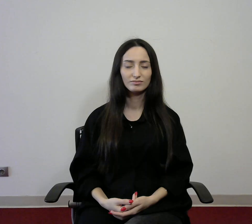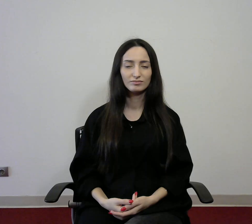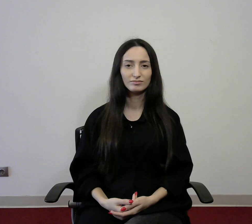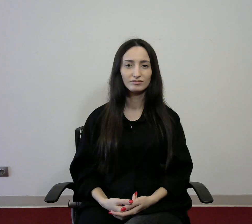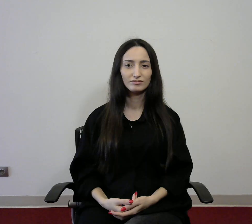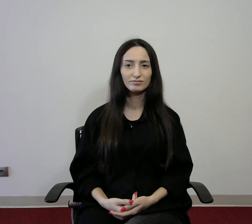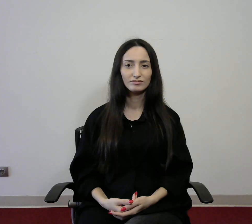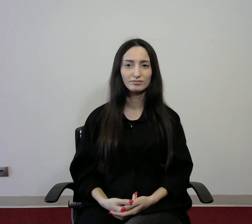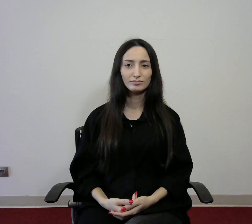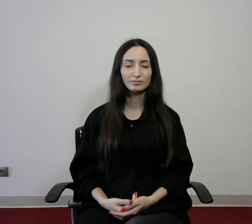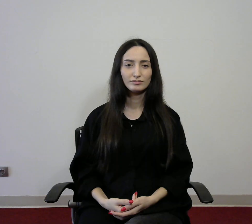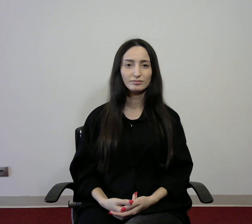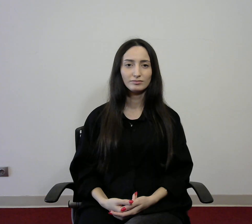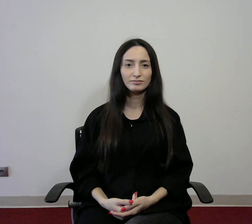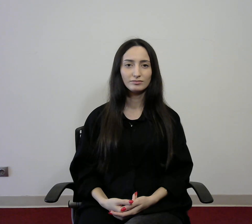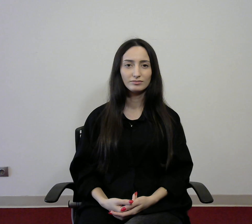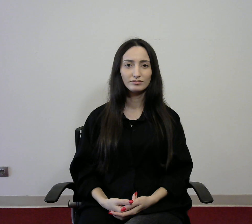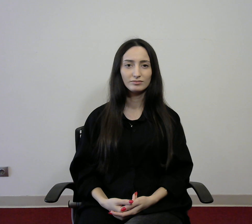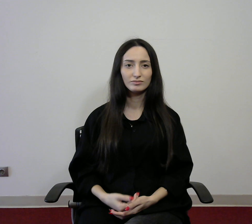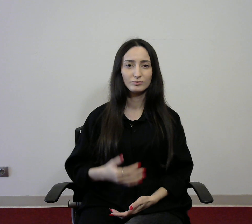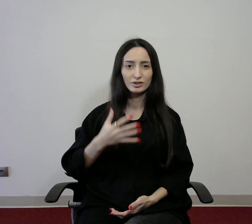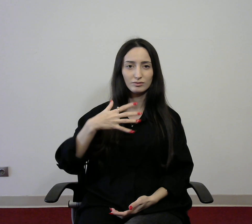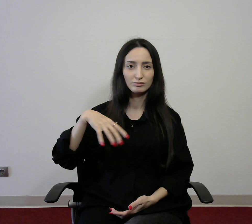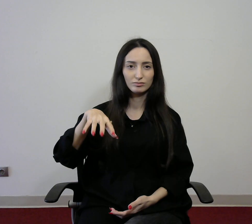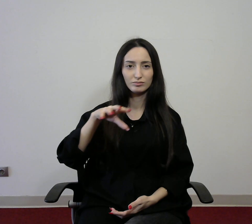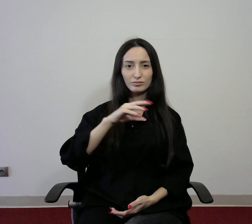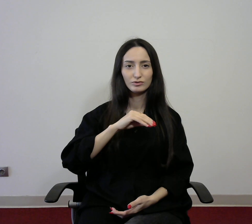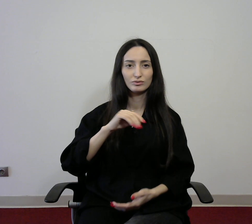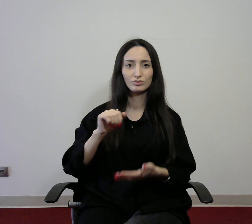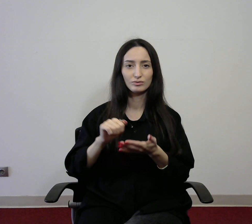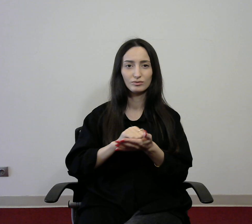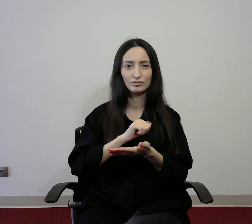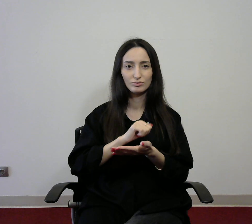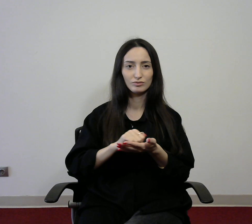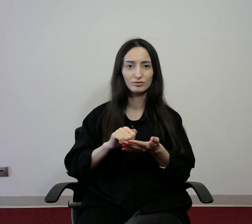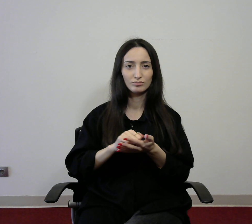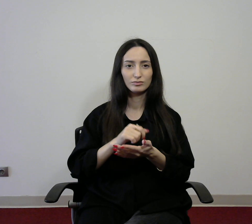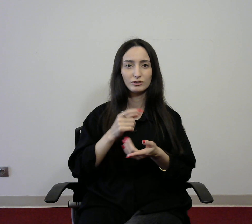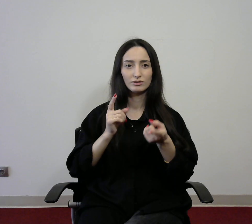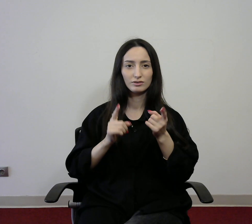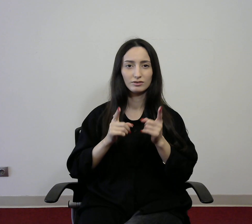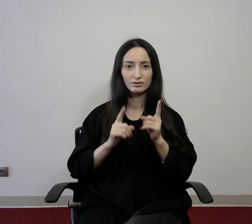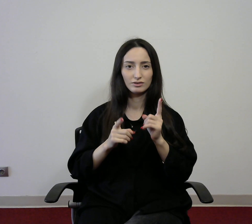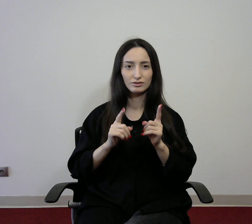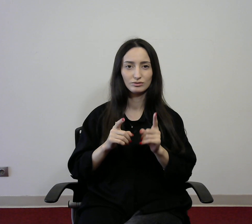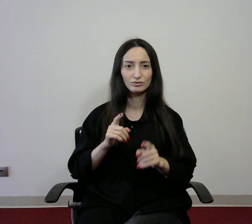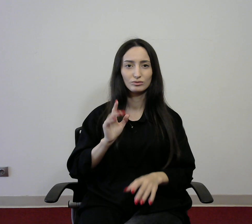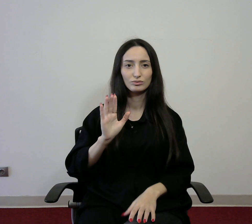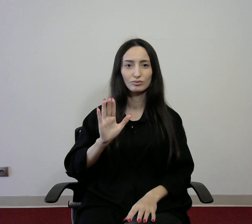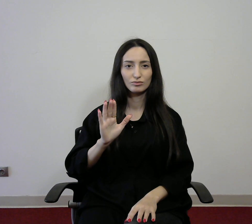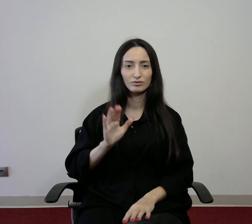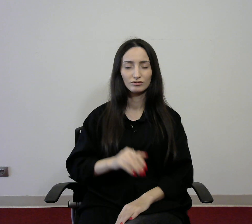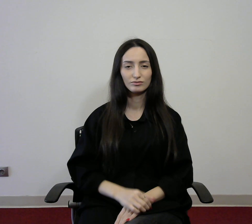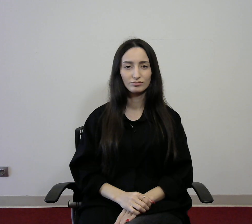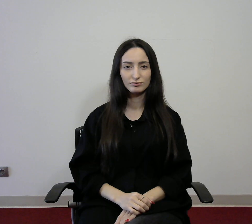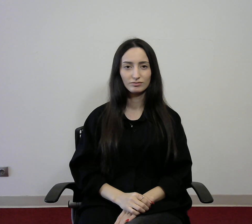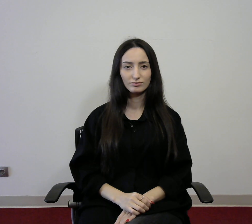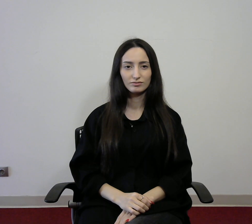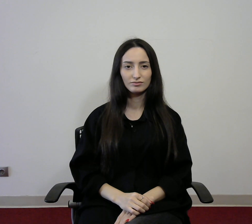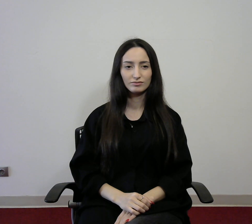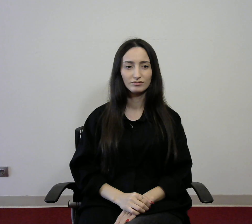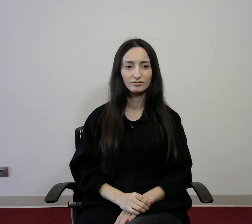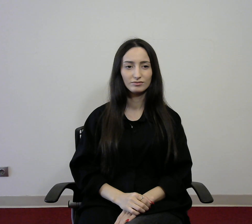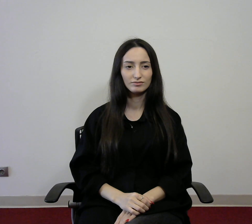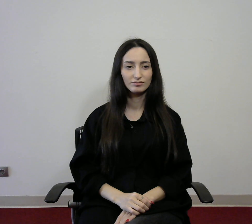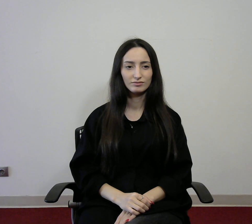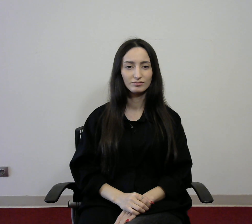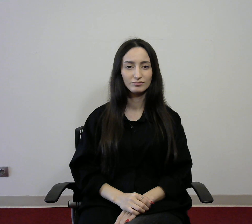Bütün sənədlərin əsli olmalıdır